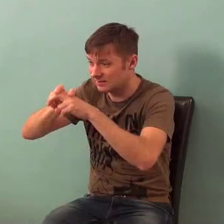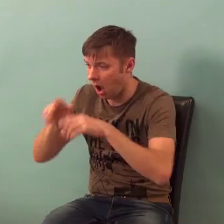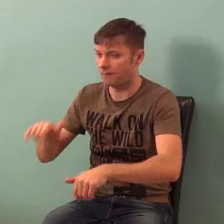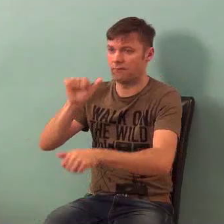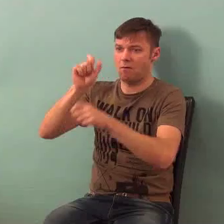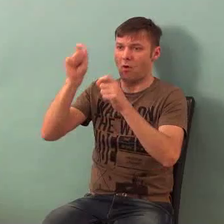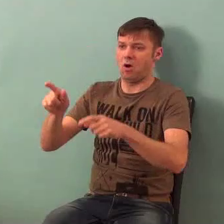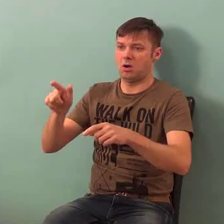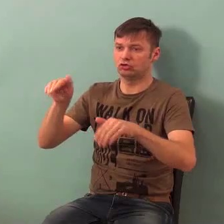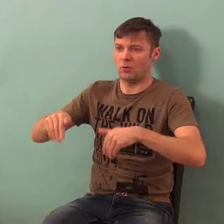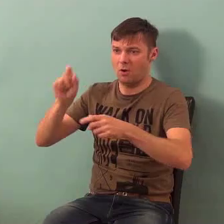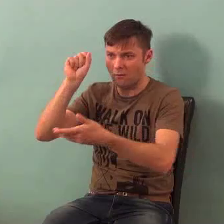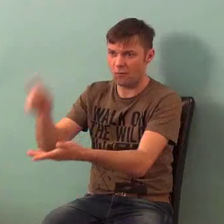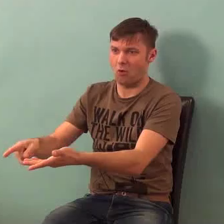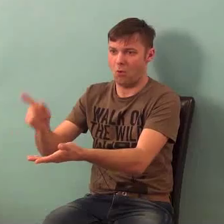"O! Jest żaba!"